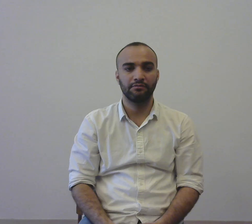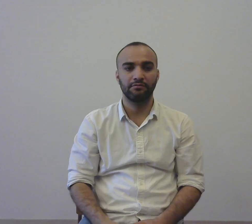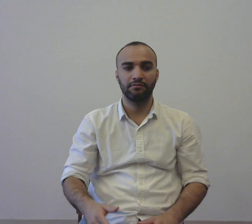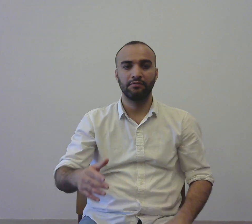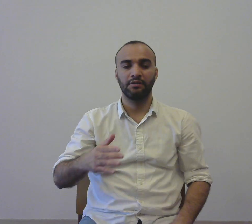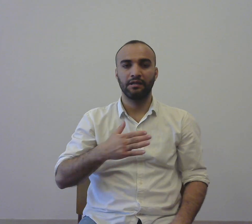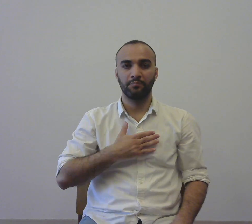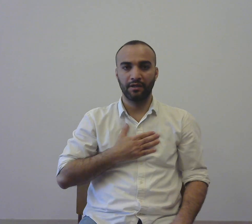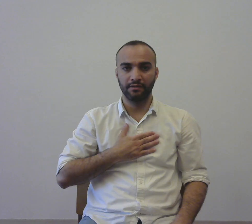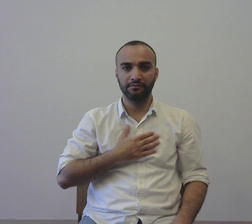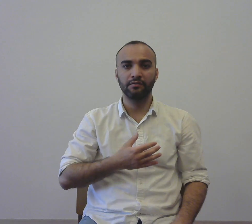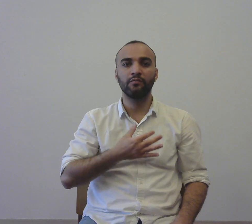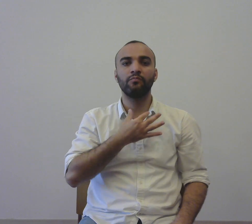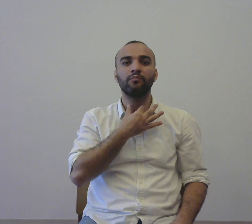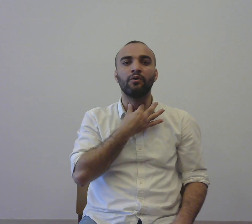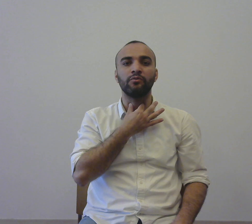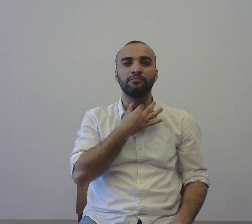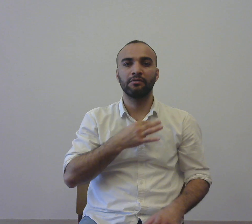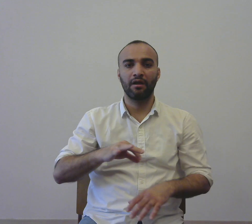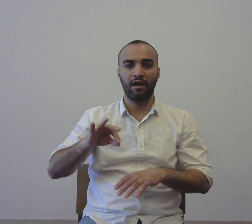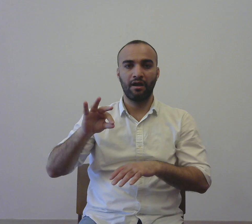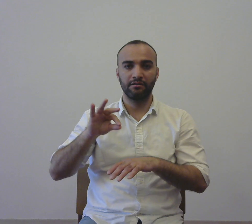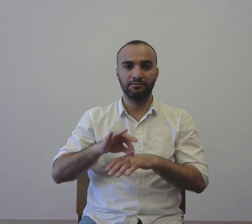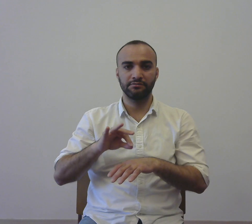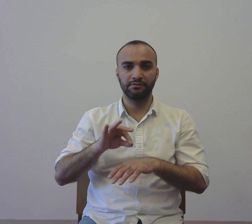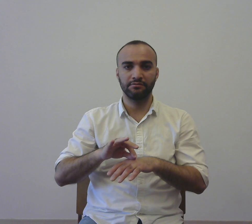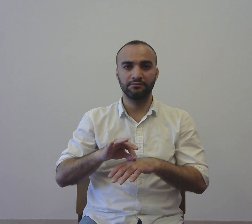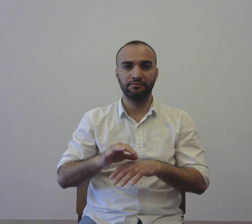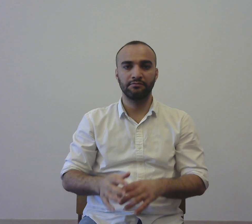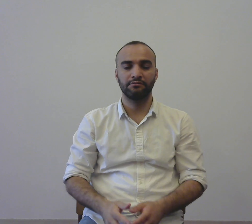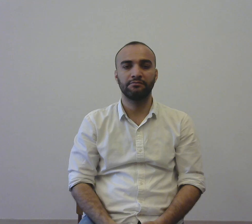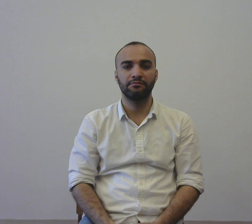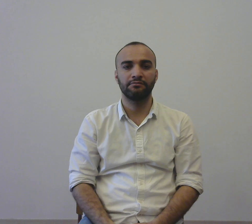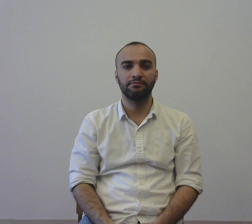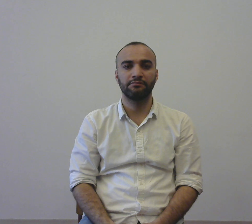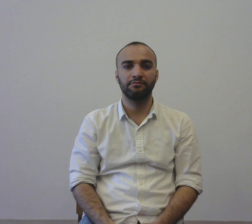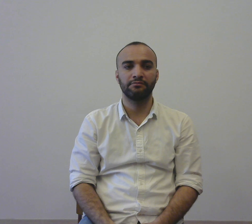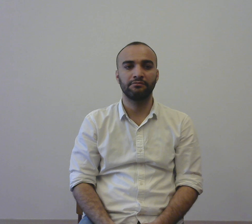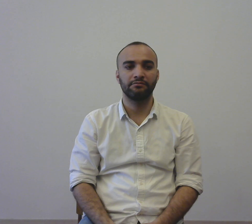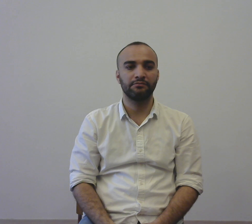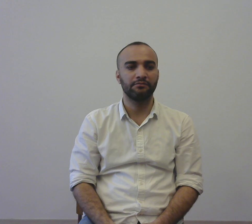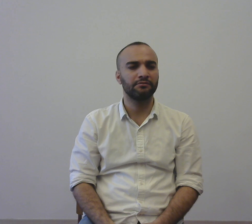Mənim boğazım ağrıyır